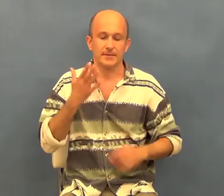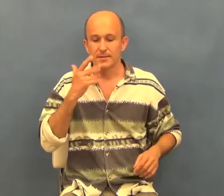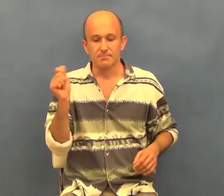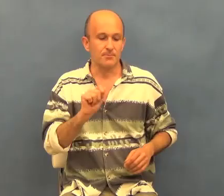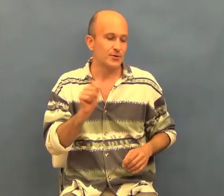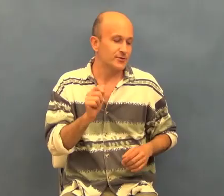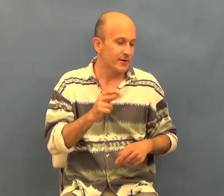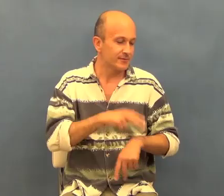Wiem, to budzik.